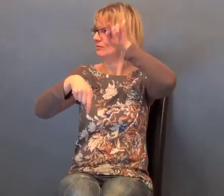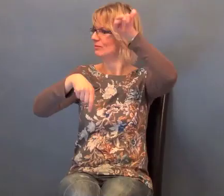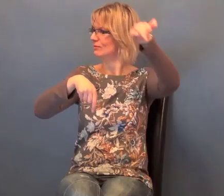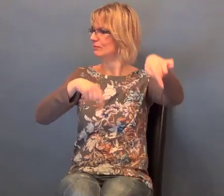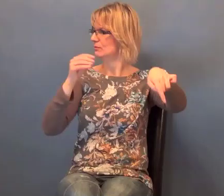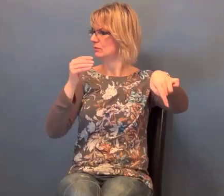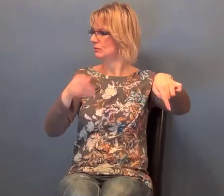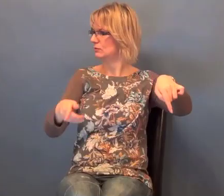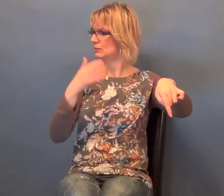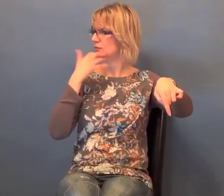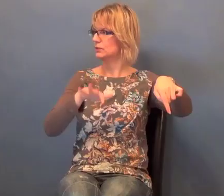Jeszcze jest za wcześnie.